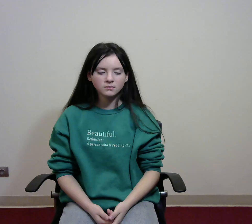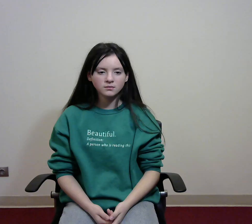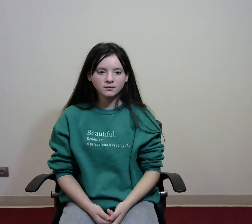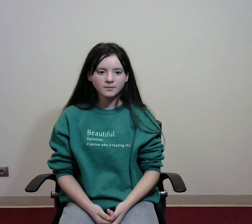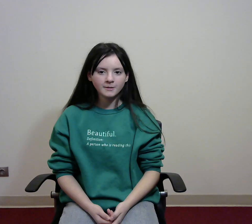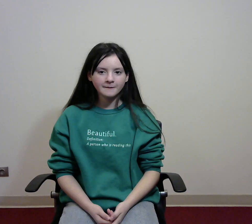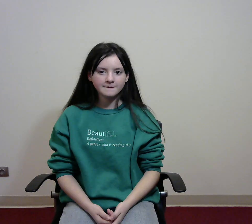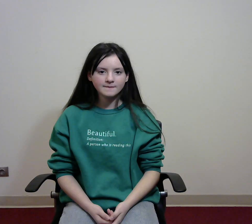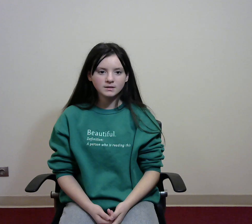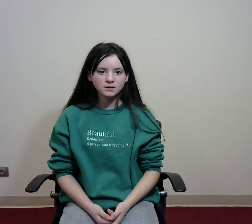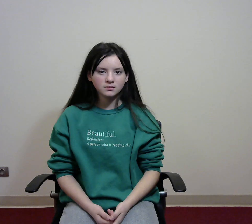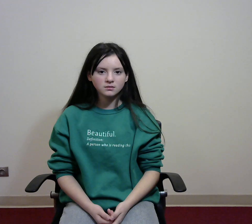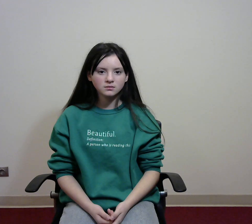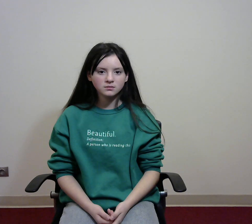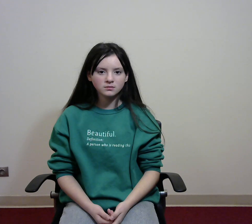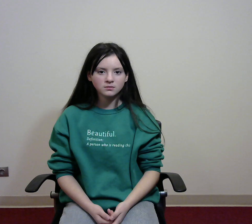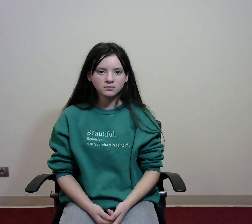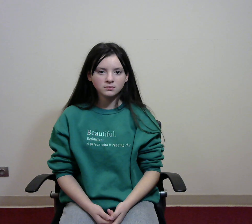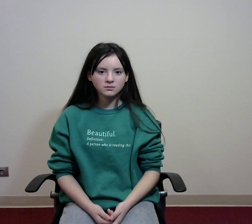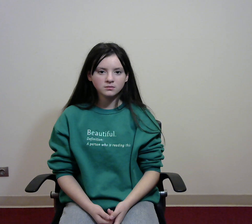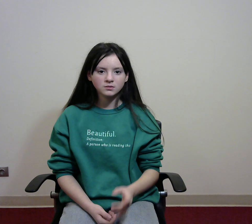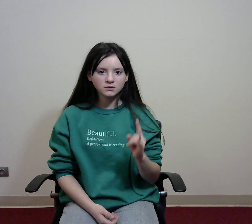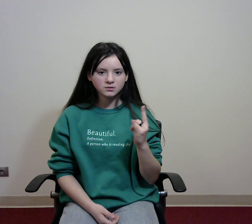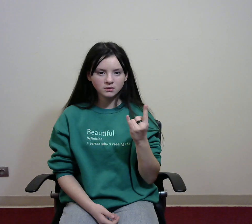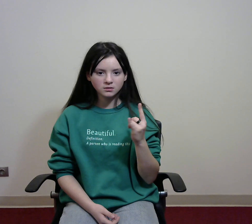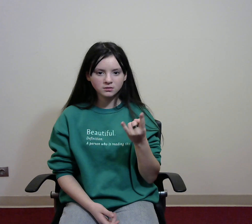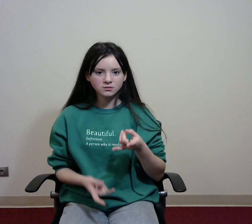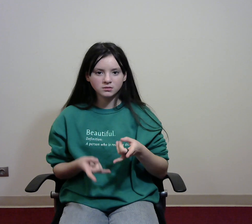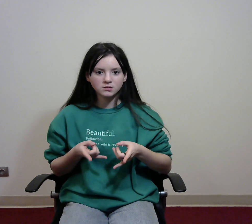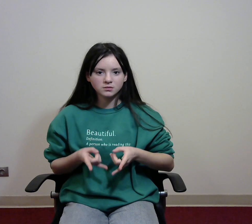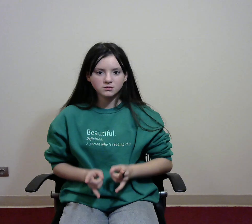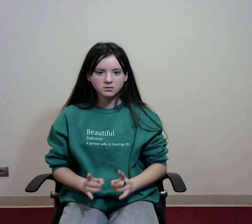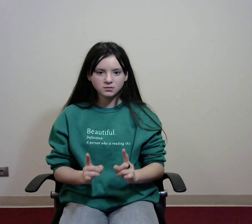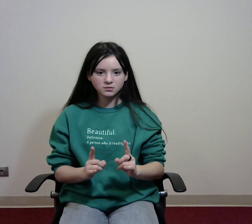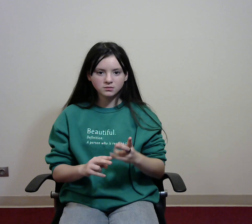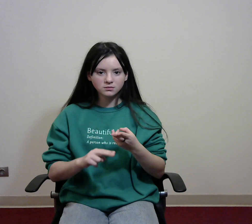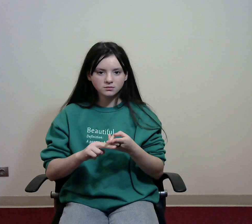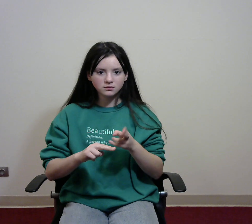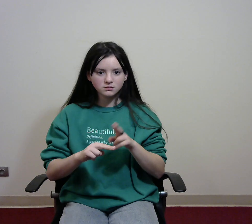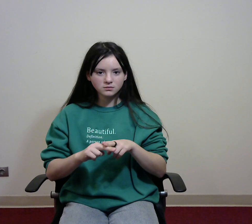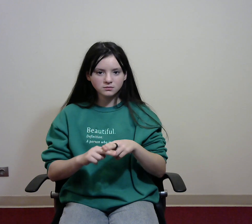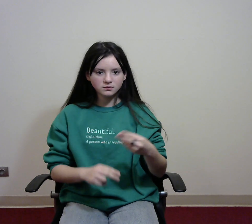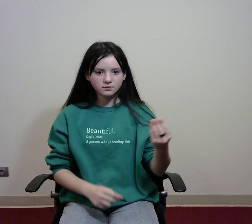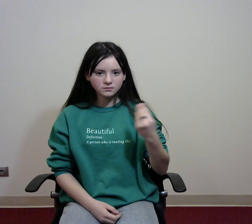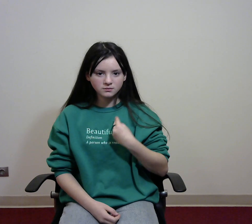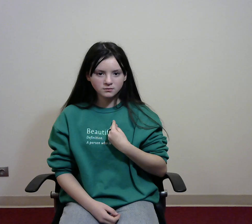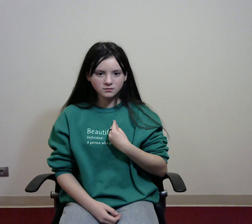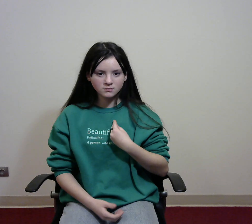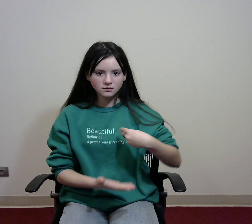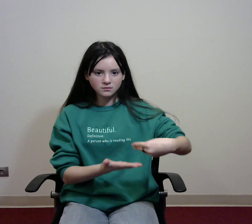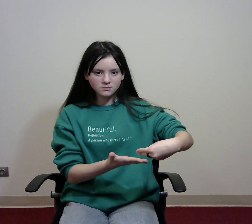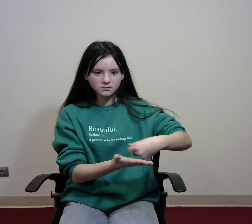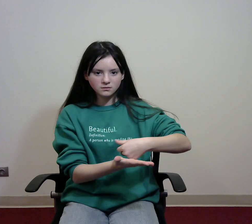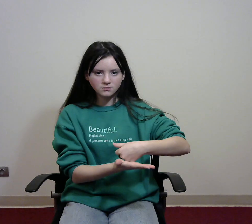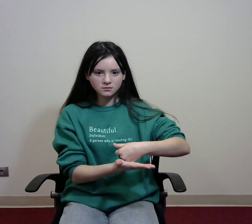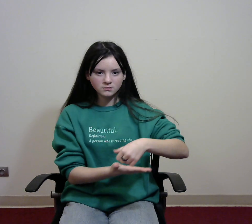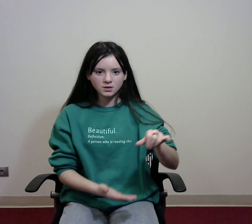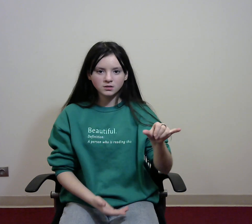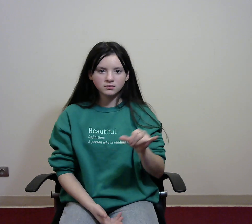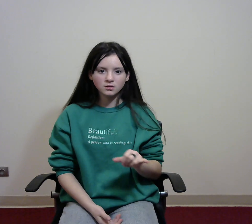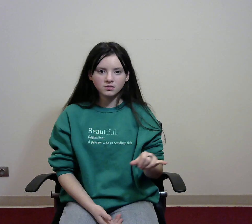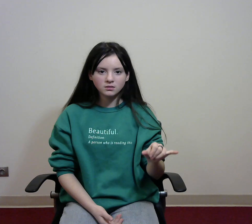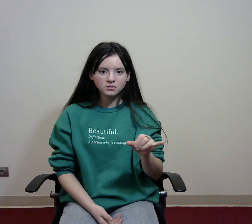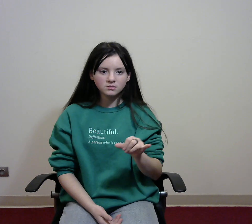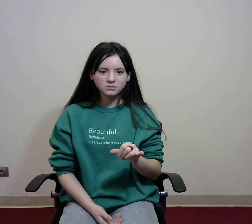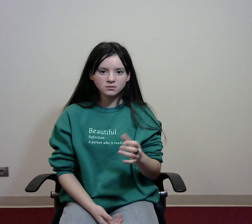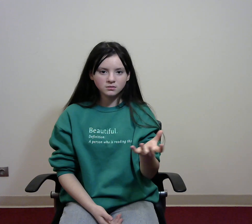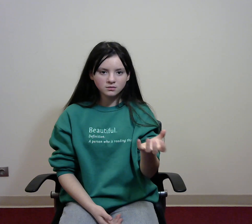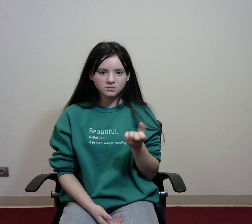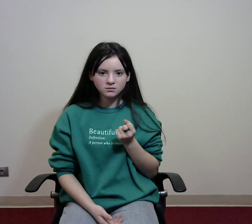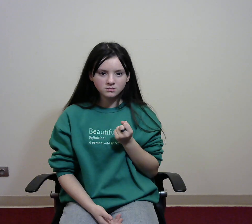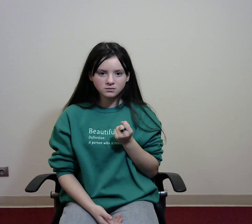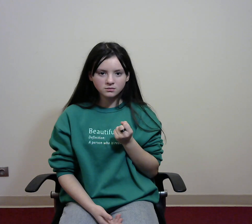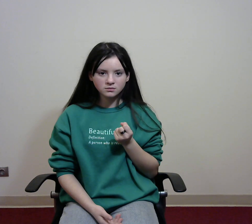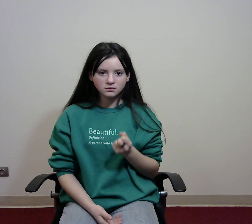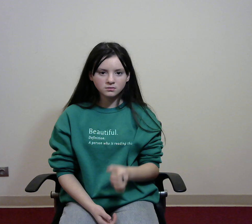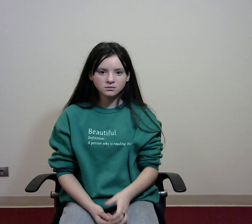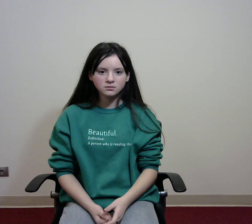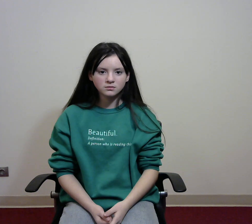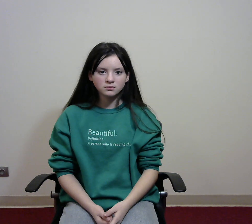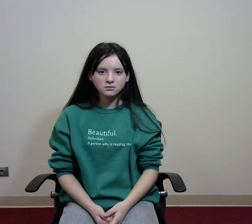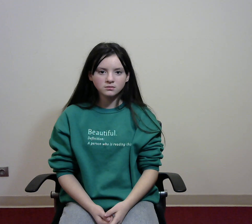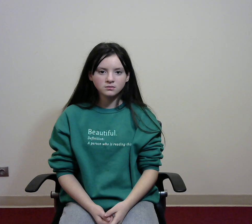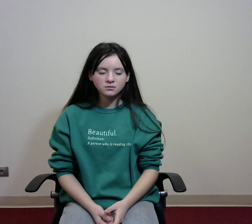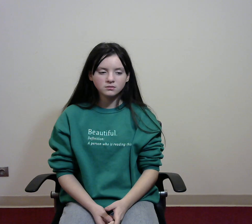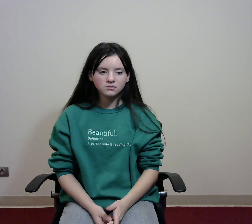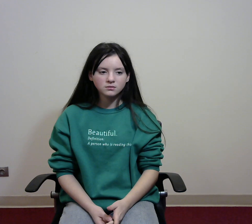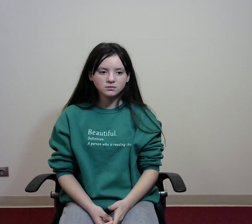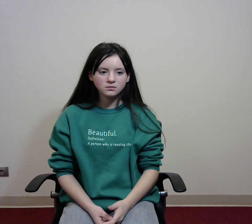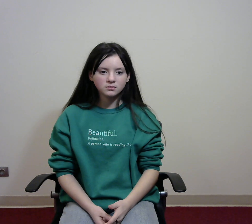Uşağın doğulmasına görə verilən ödəniş hardan alınır?